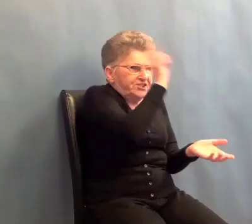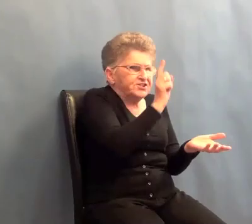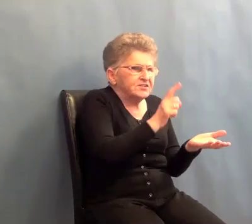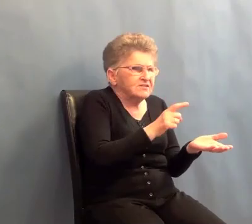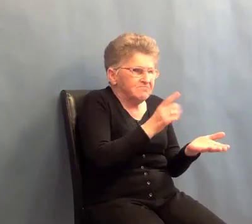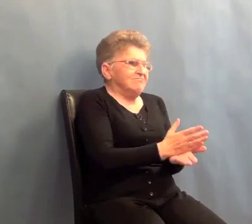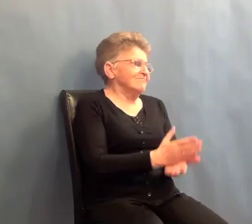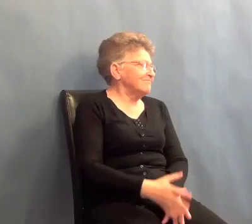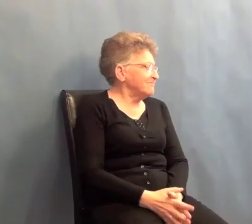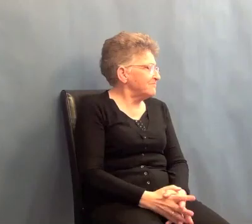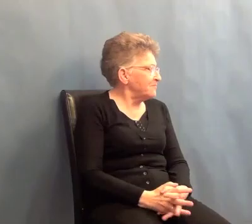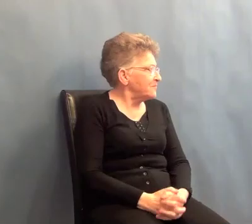Poszedł i tyle.